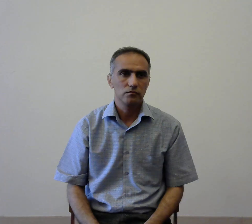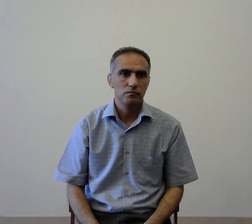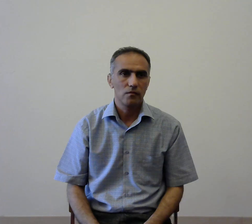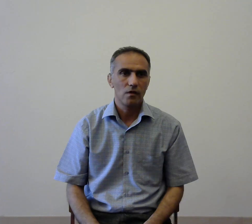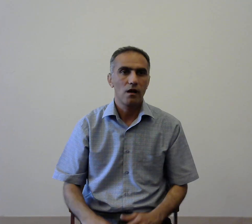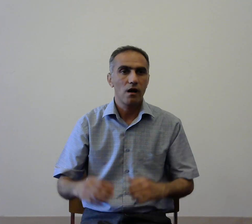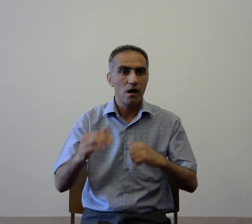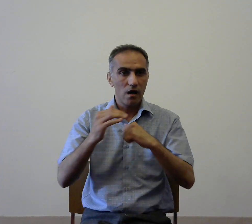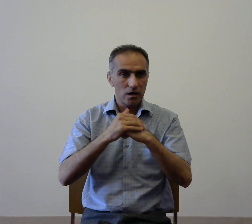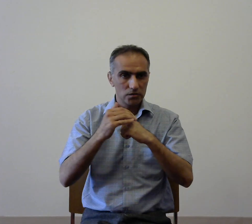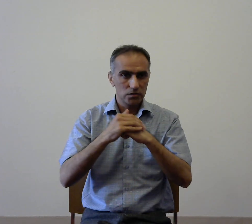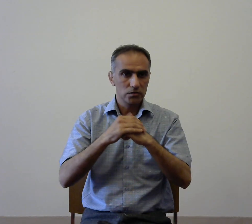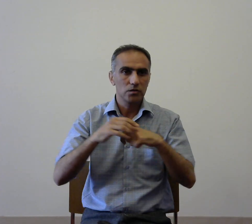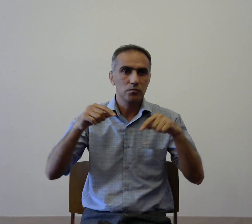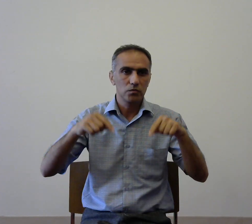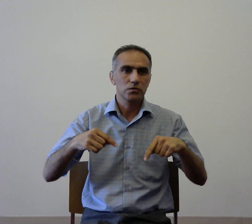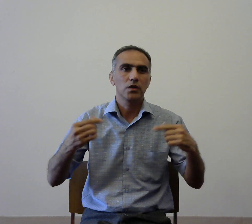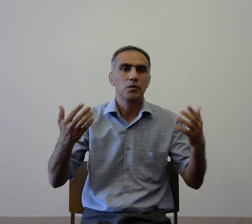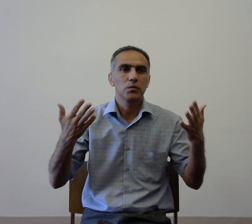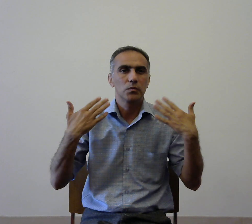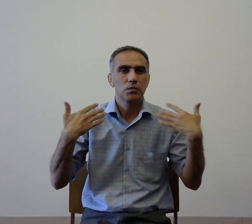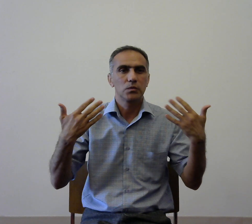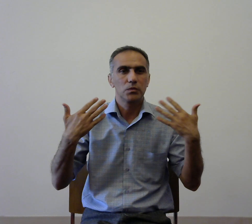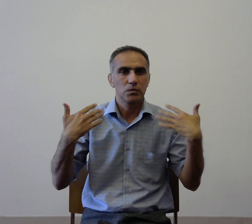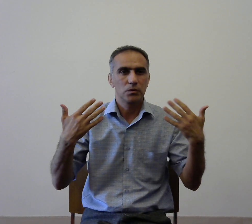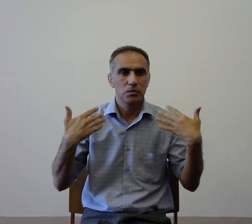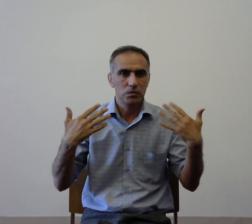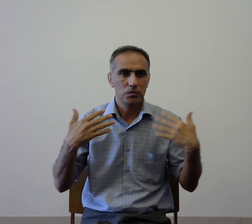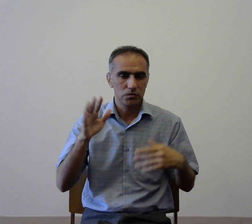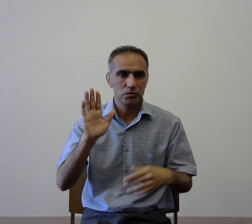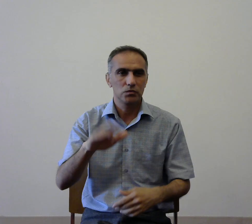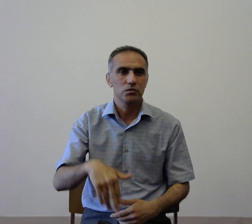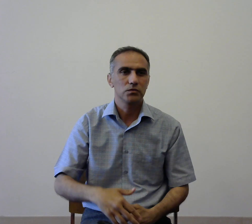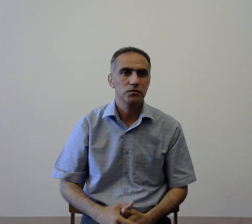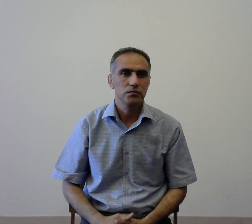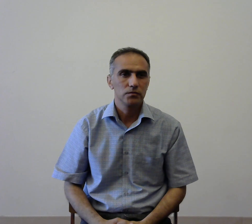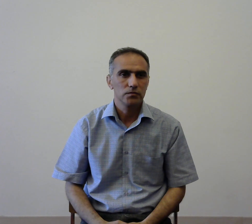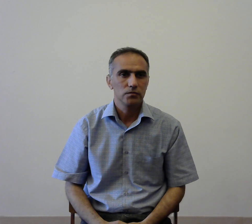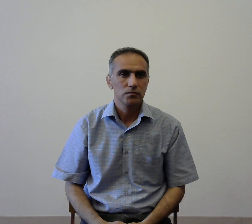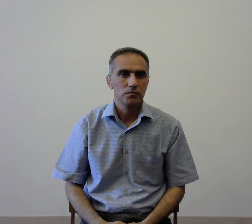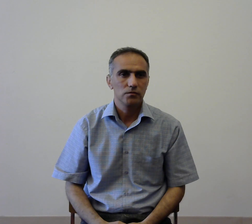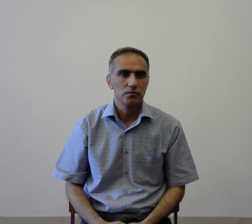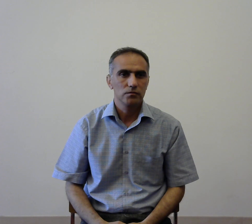Axşamlar bura sərin olur